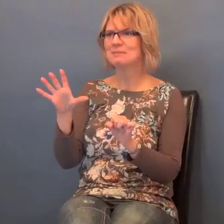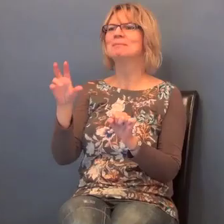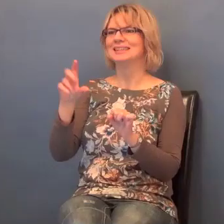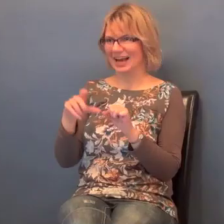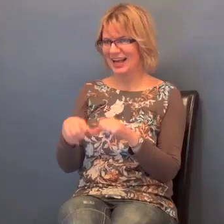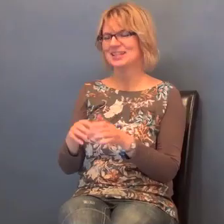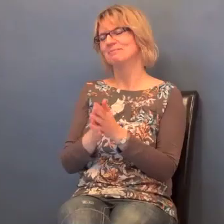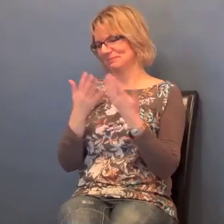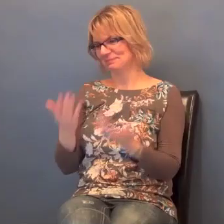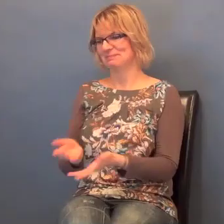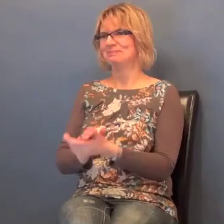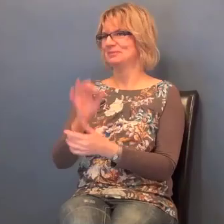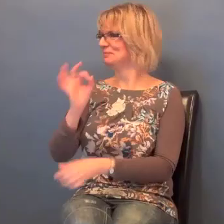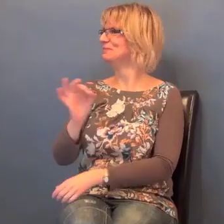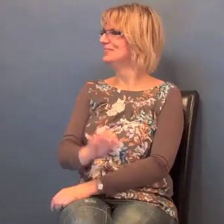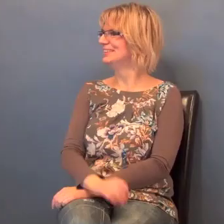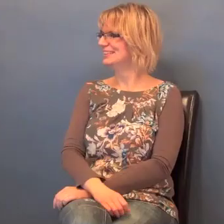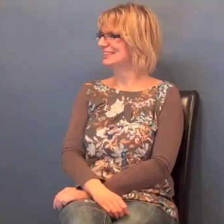No dobra!